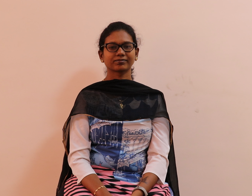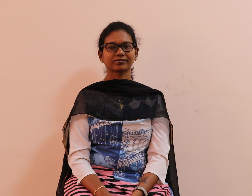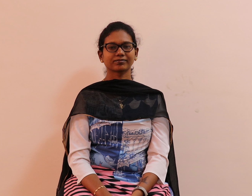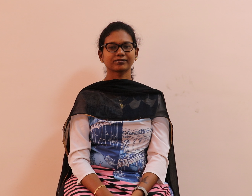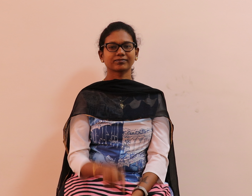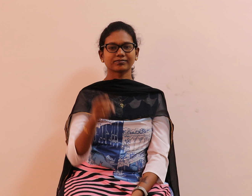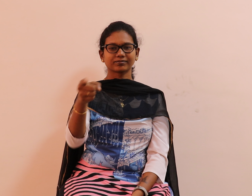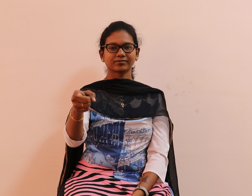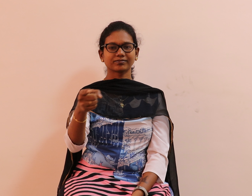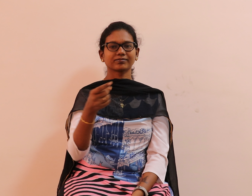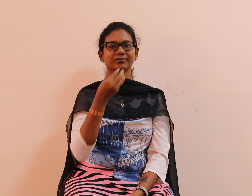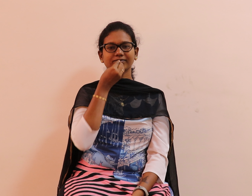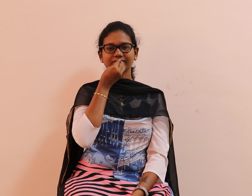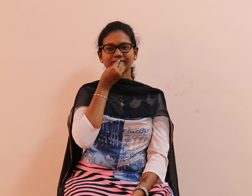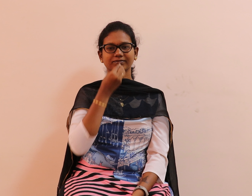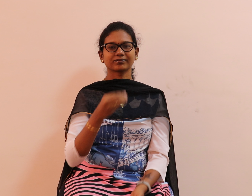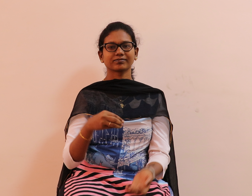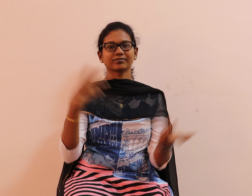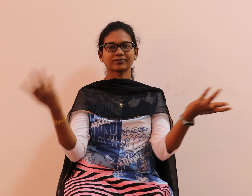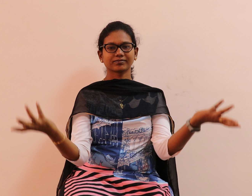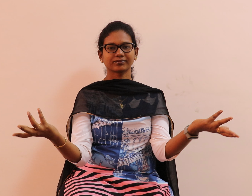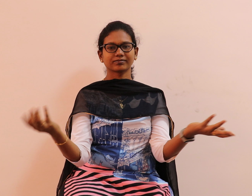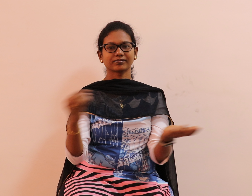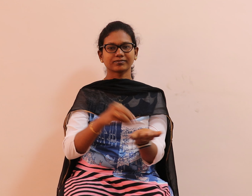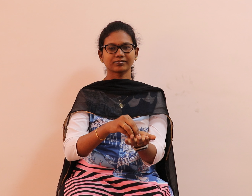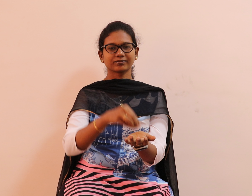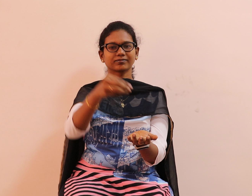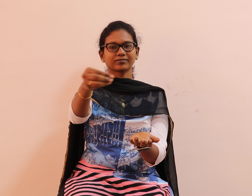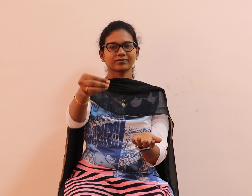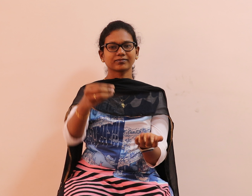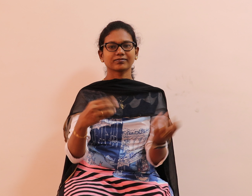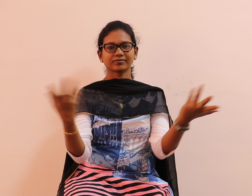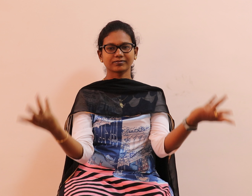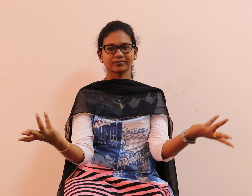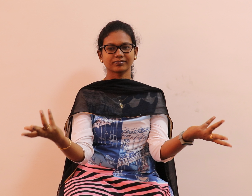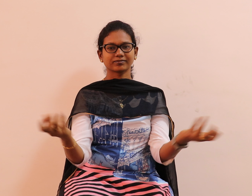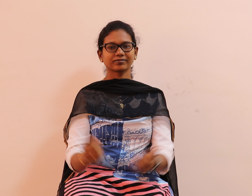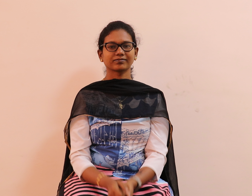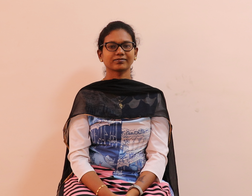do you need something